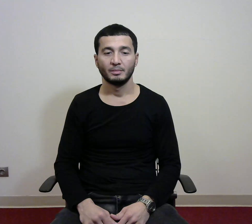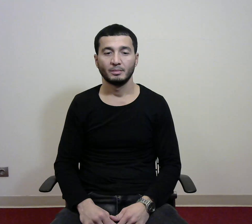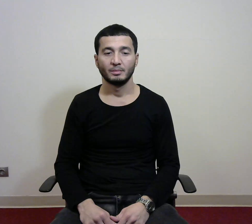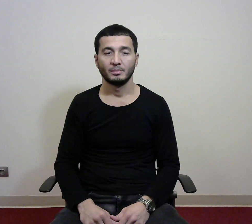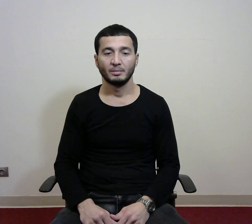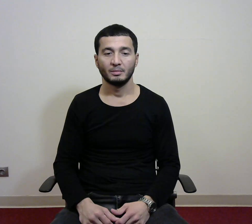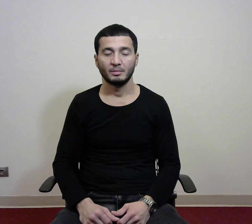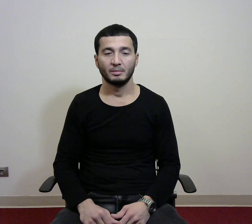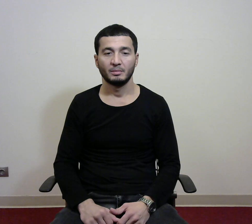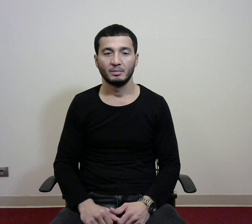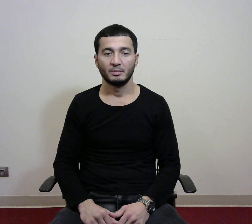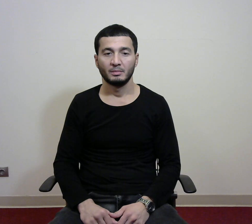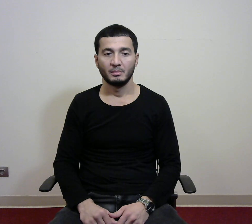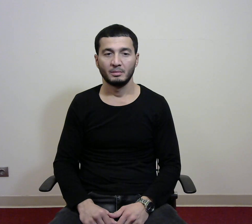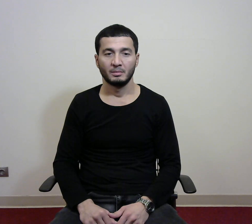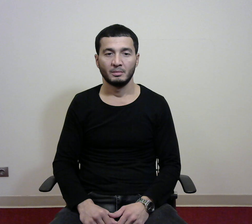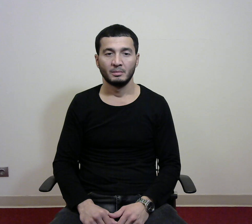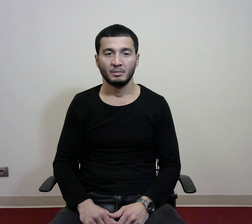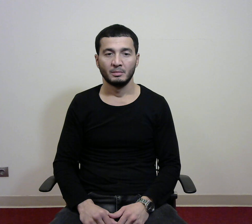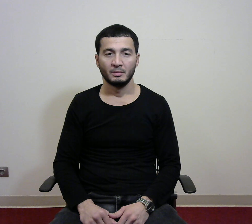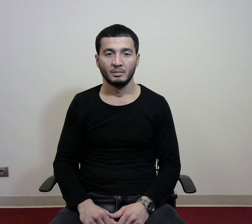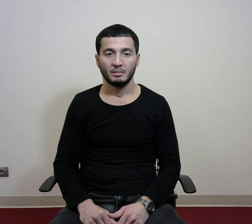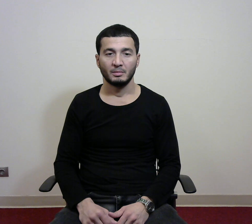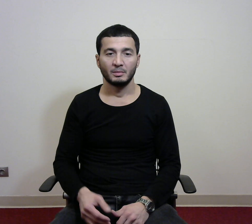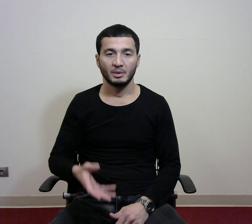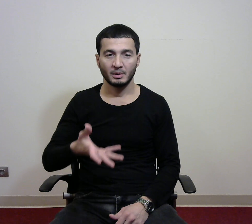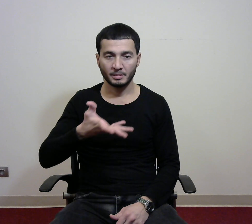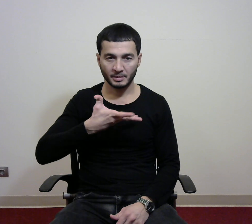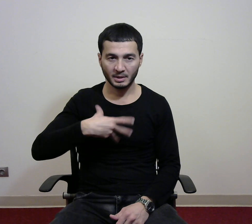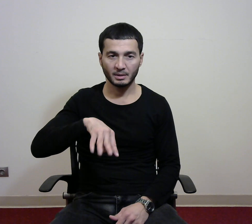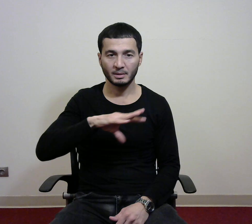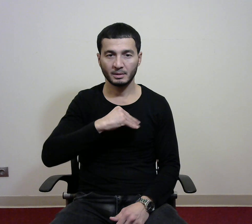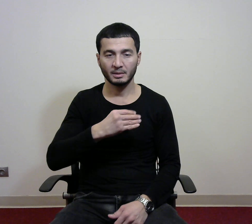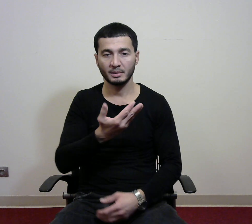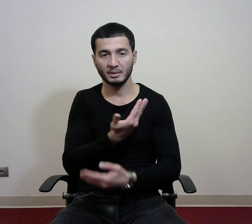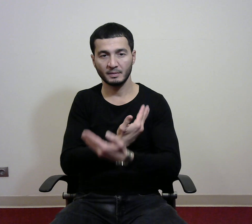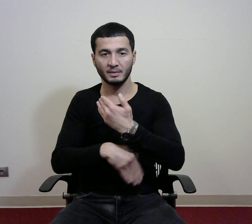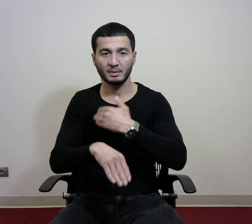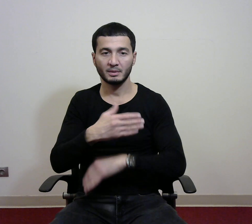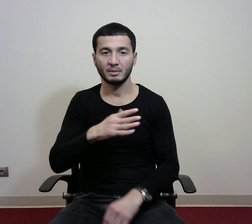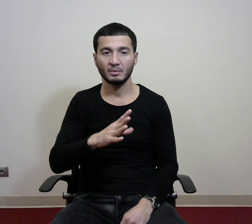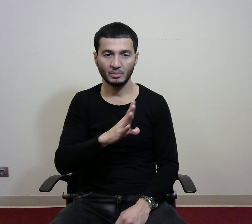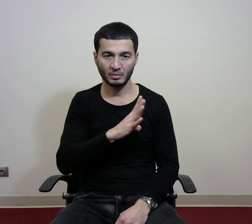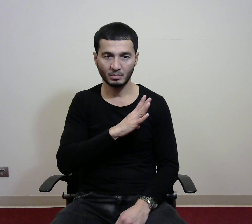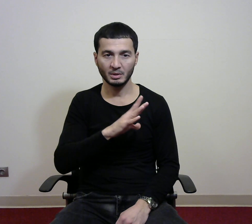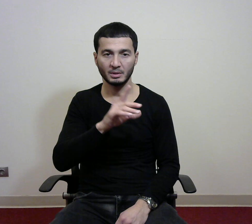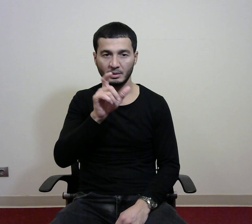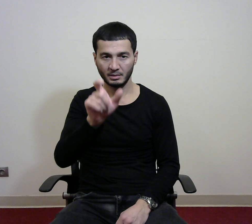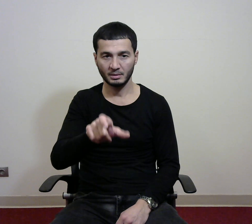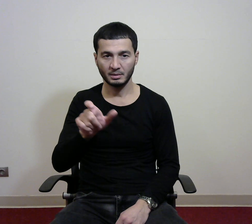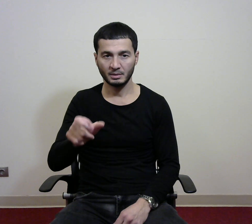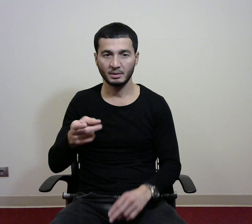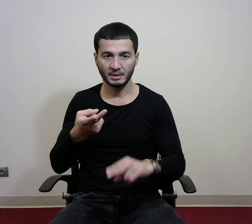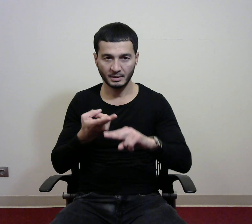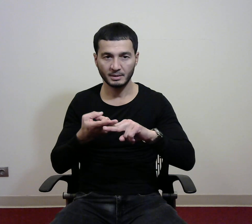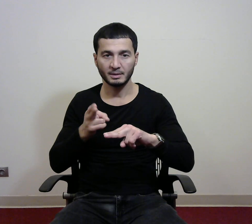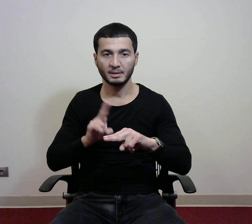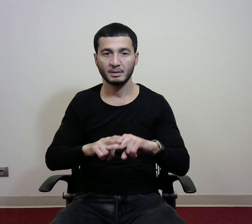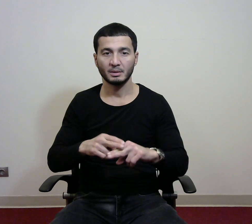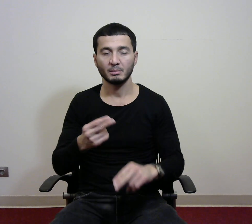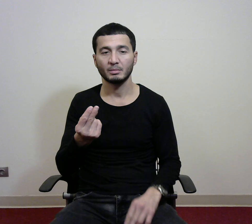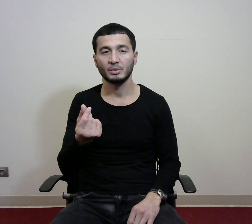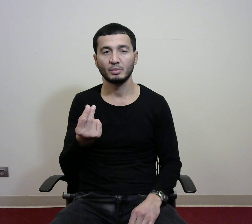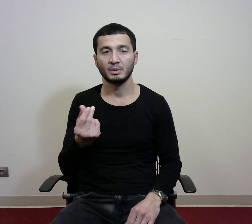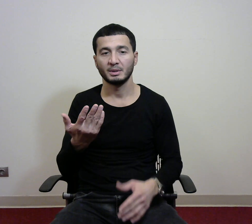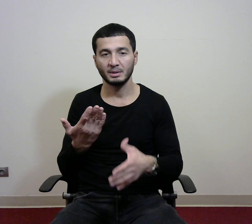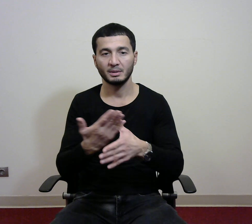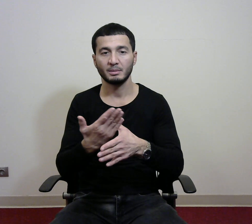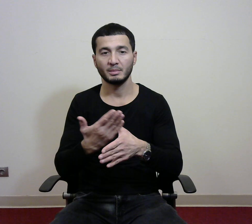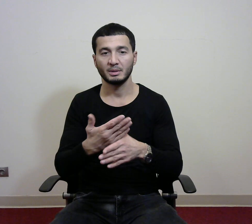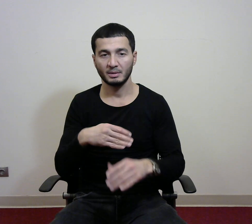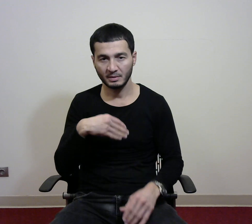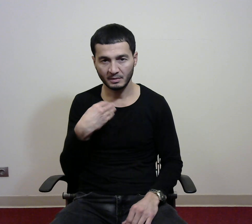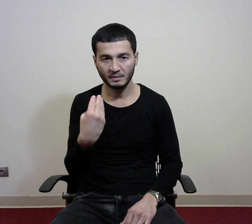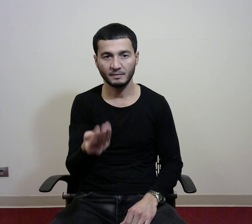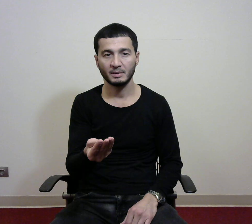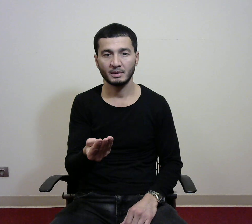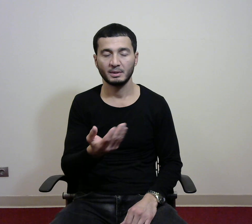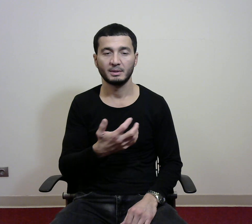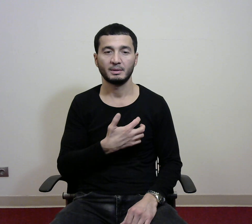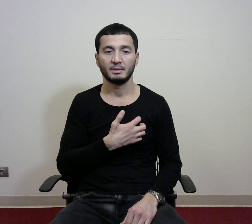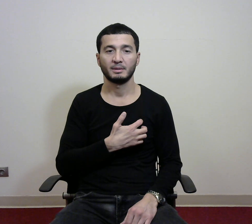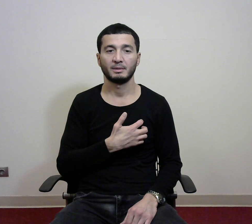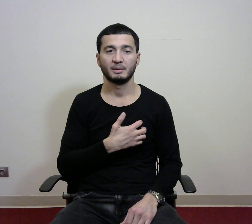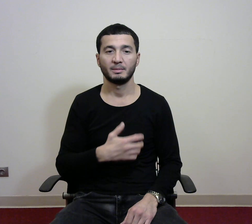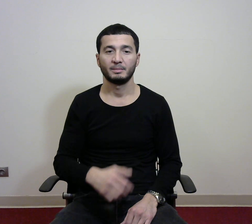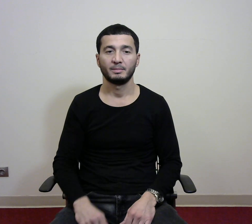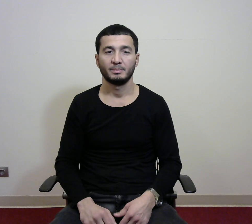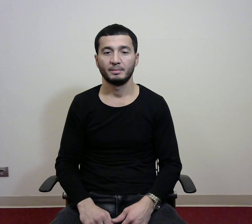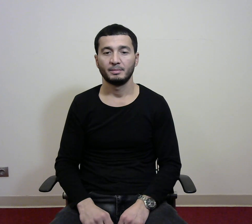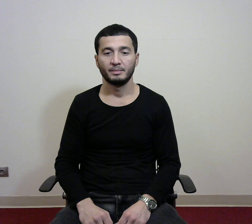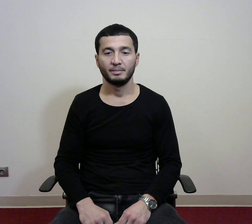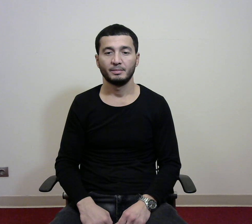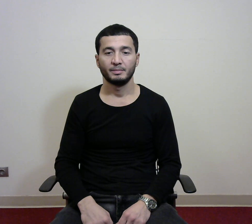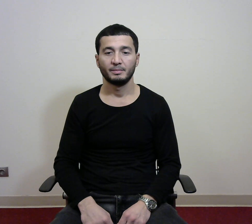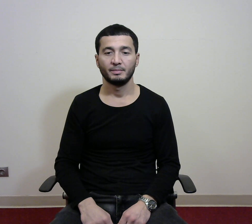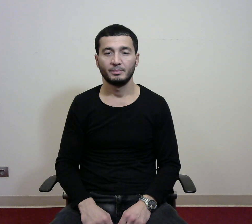Biz əlilliyi olan şəxslər üçün pul yardım vermək istəyirik